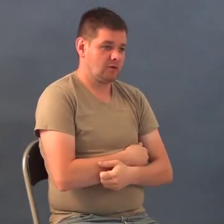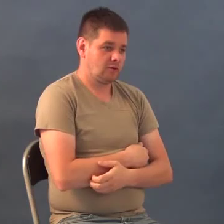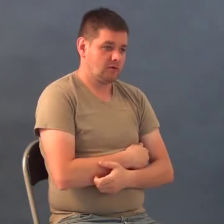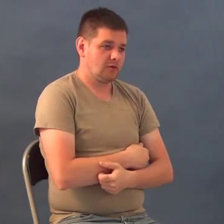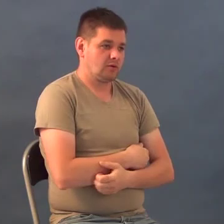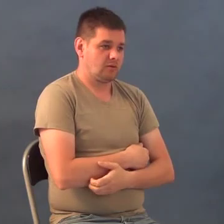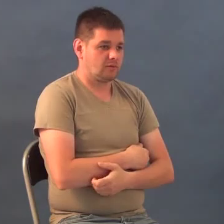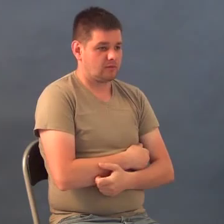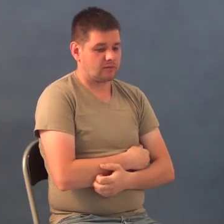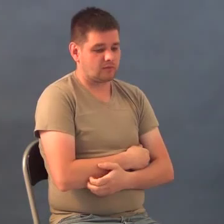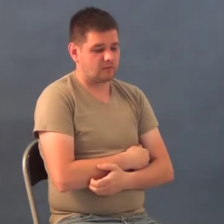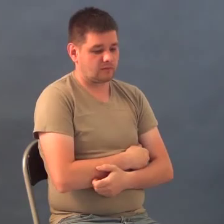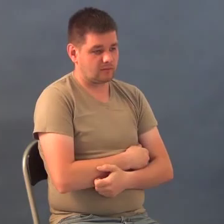Nie możemy się dopasować, no.